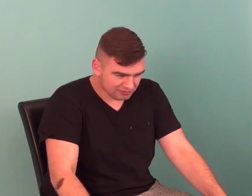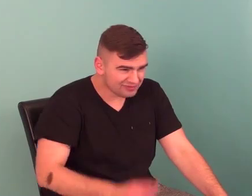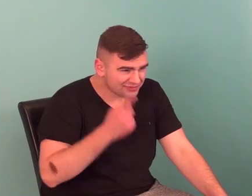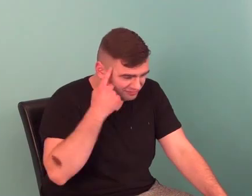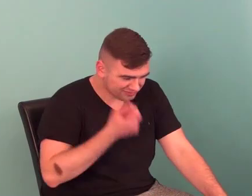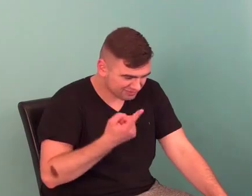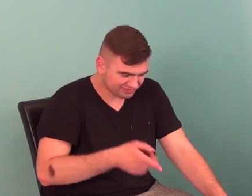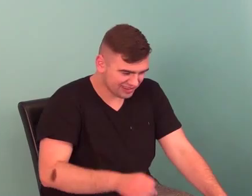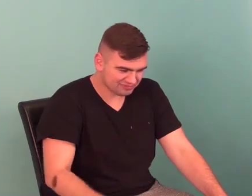Dziwnie to jest.